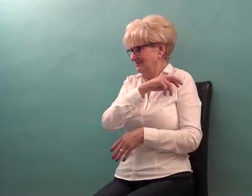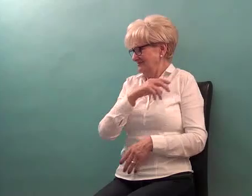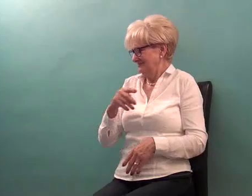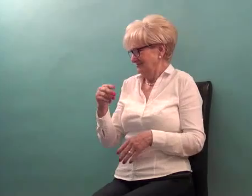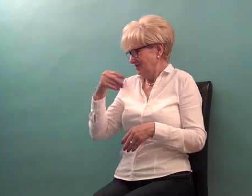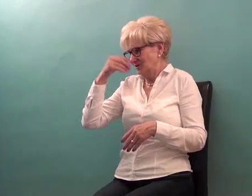Duch Święty.